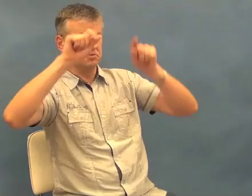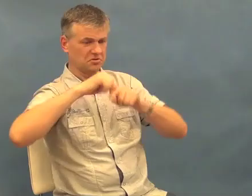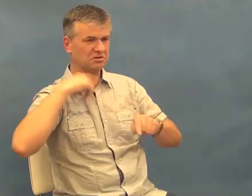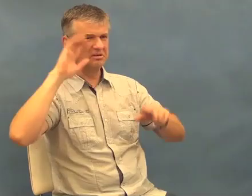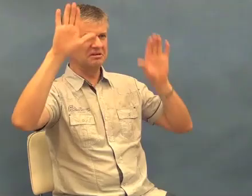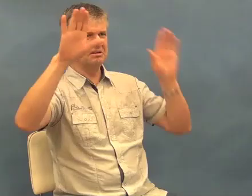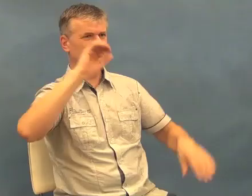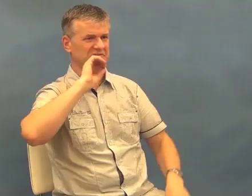Ja myślę, że takich znaków się wcale nie wiesza.